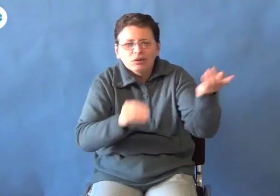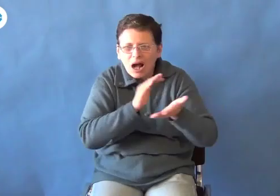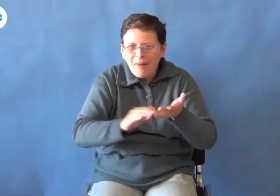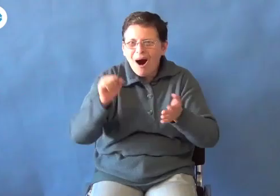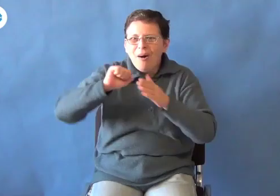Tu za darmo.